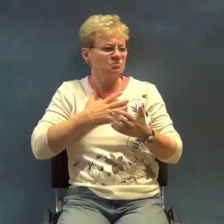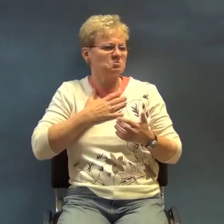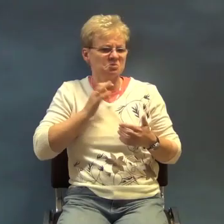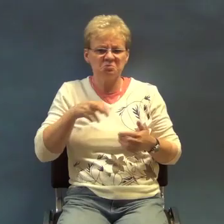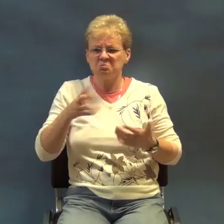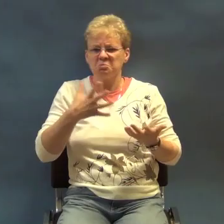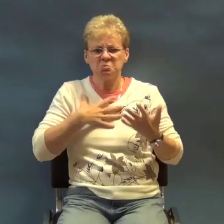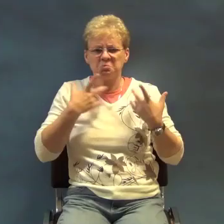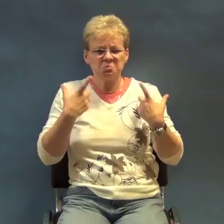Nic nie czuje.